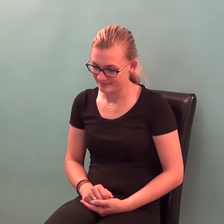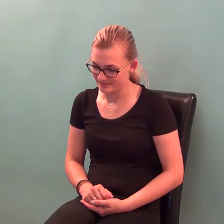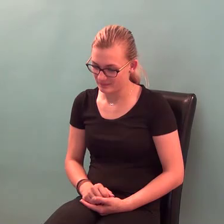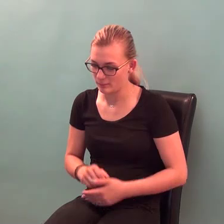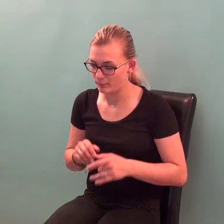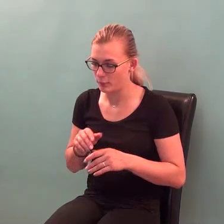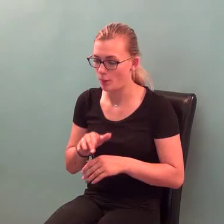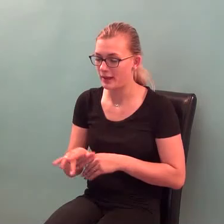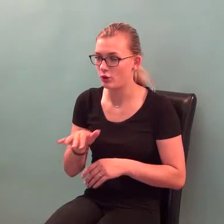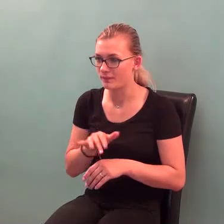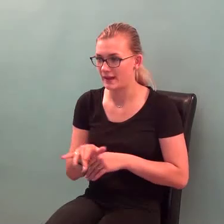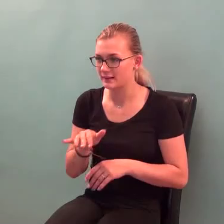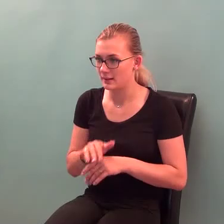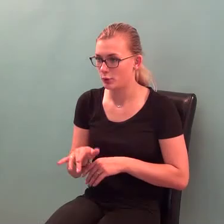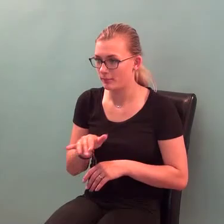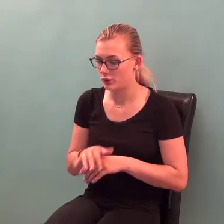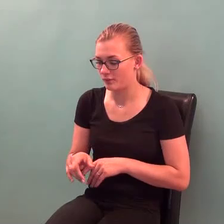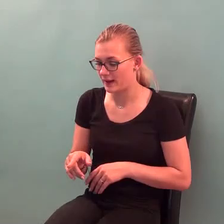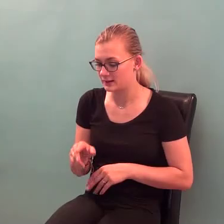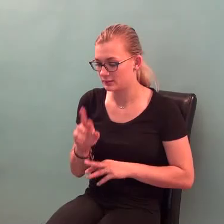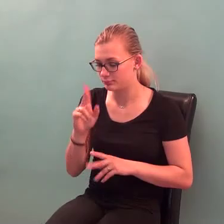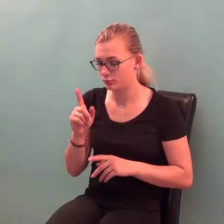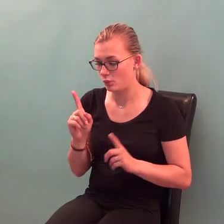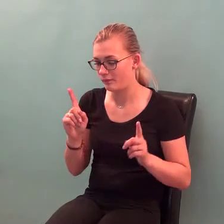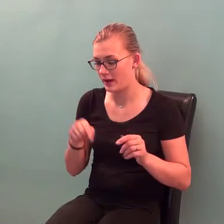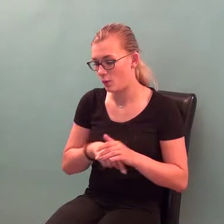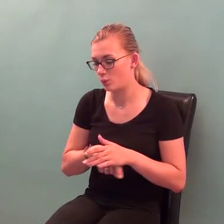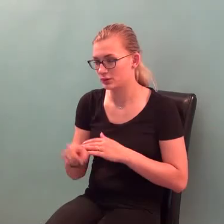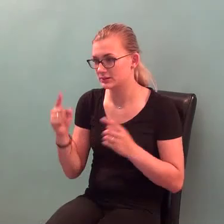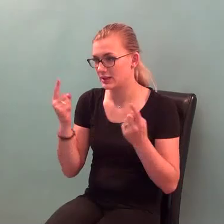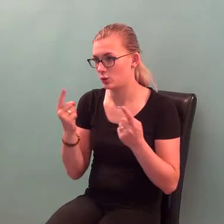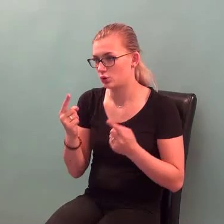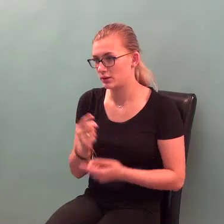Wiadomo, że chodzi o promieniowanie, trzeba uciekać przed zagrożeniem.